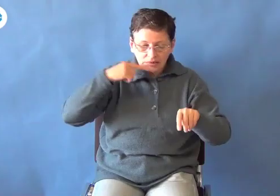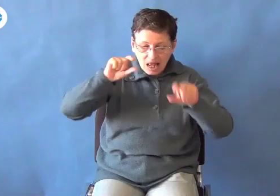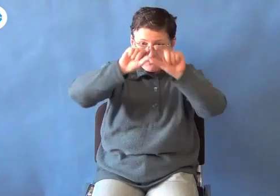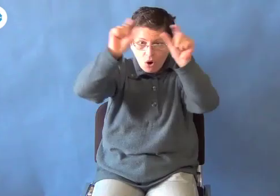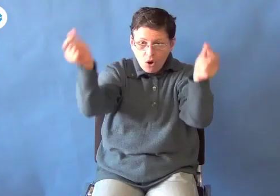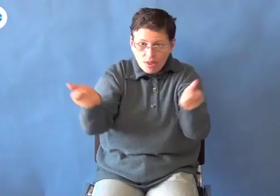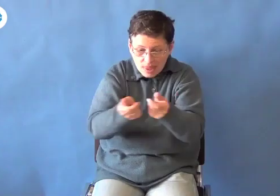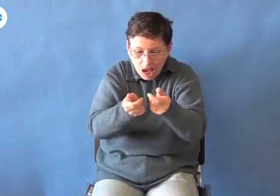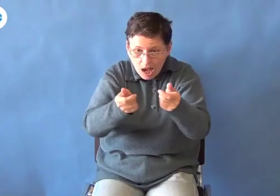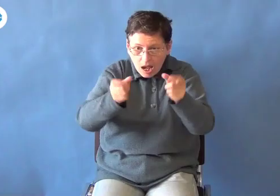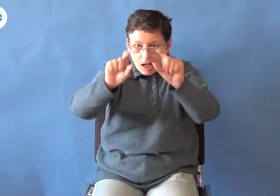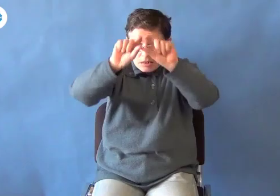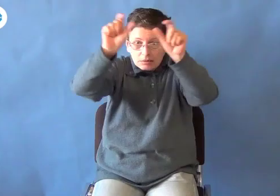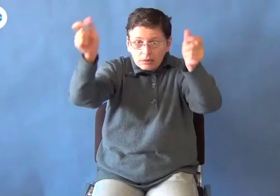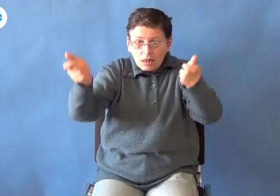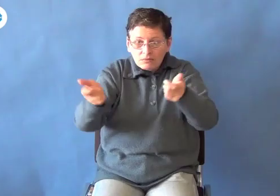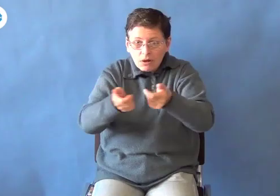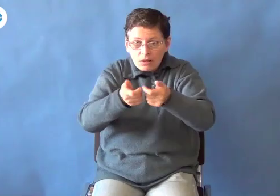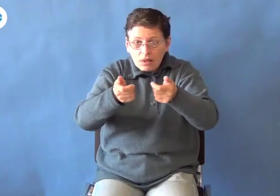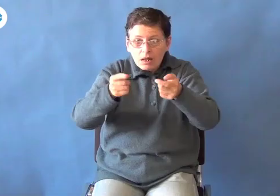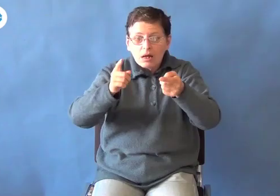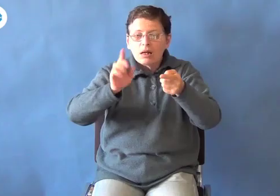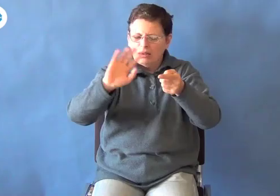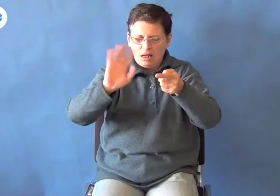Czerwona obwódka.